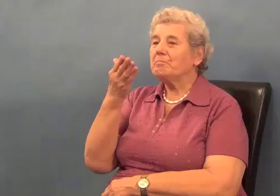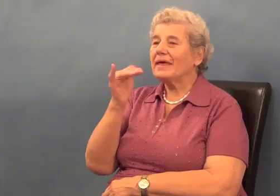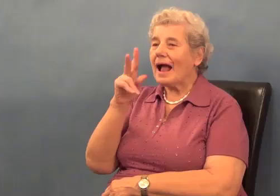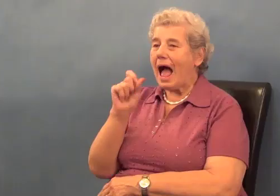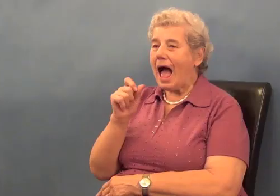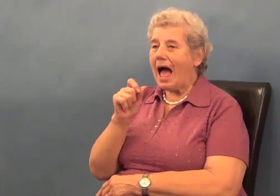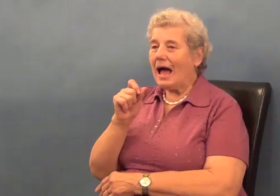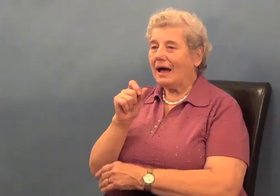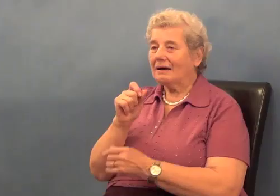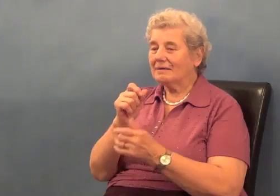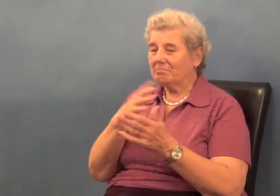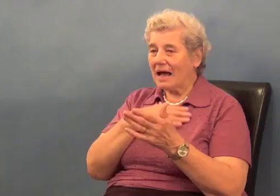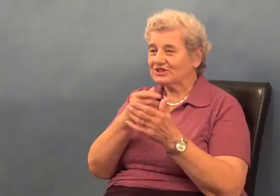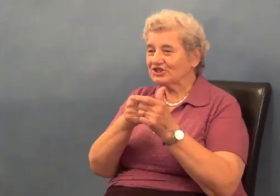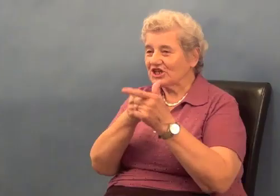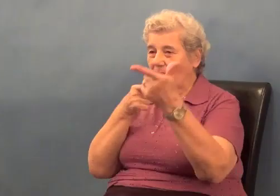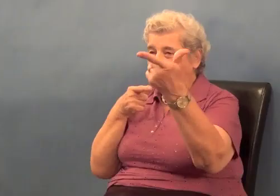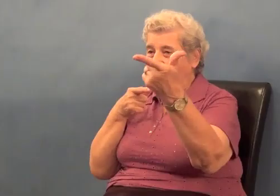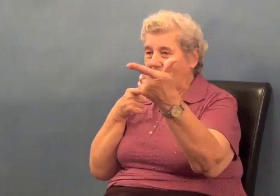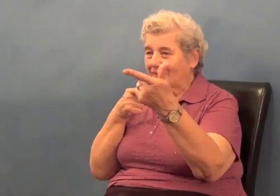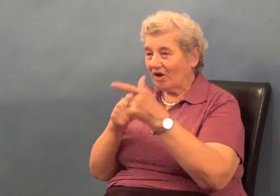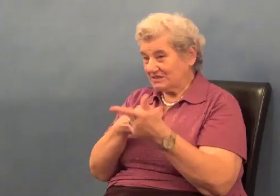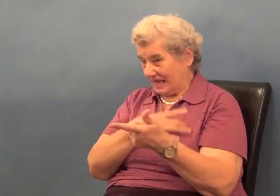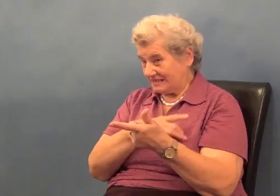Miki ma strzałę.